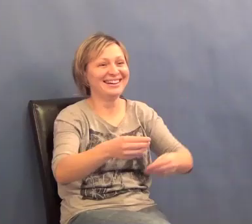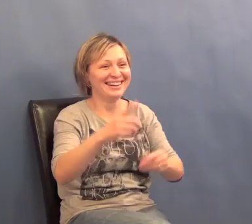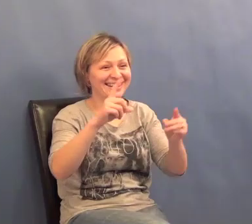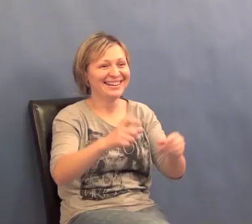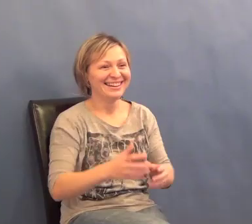Powiesić.